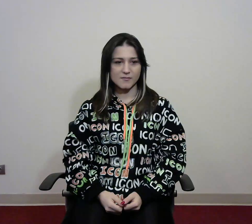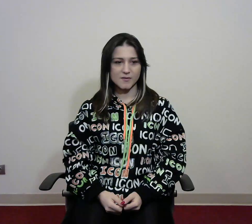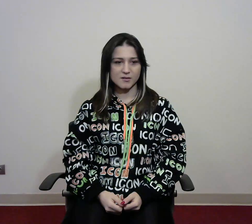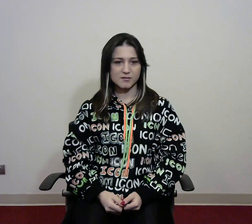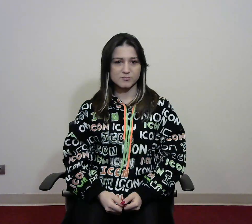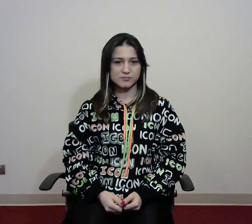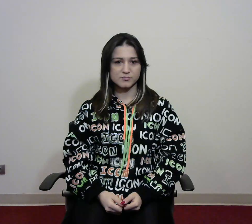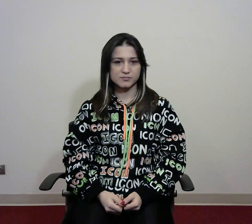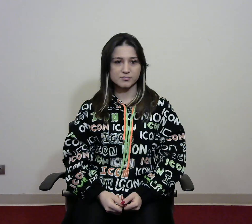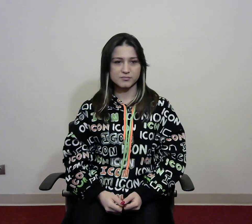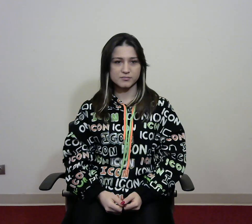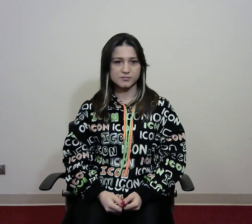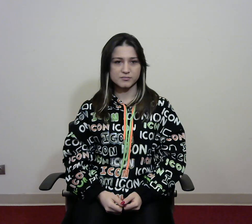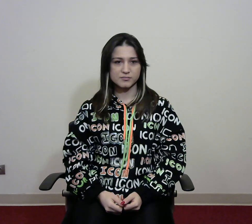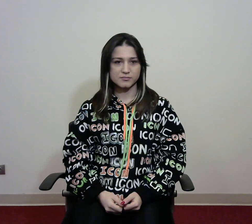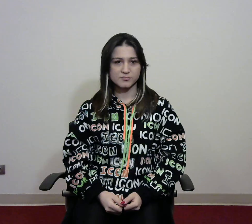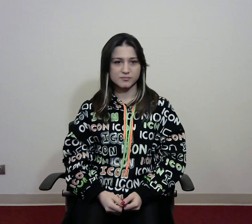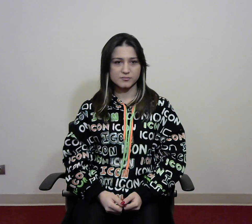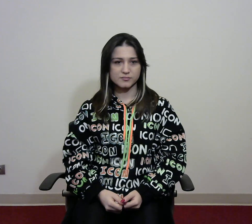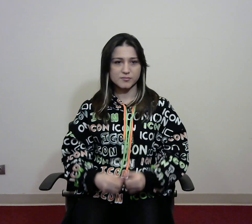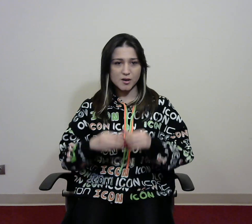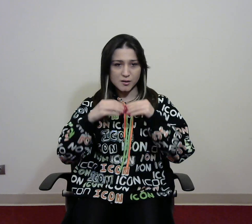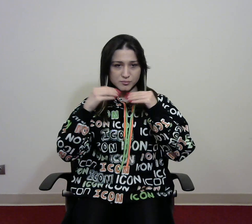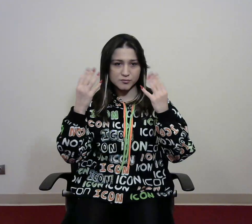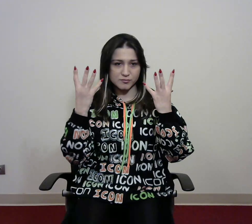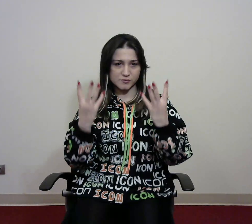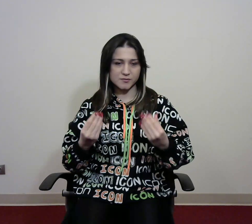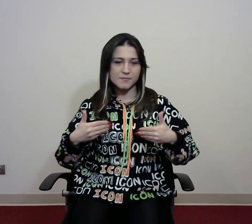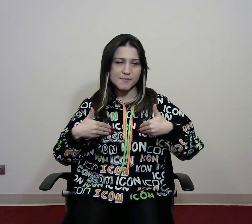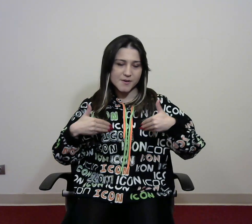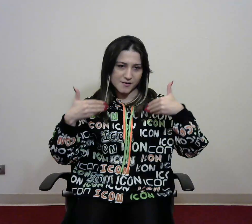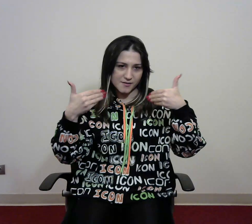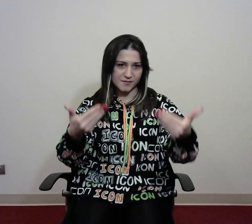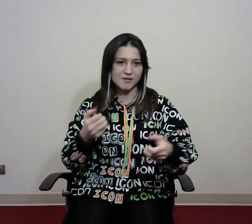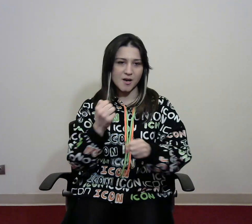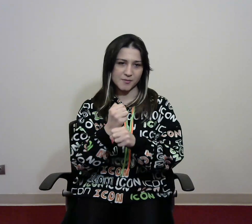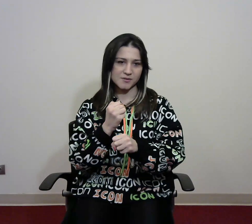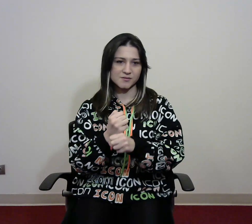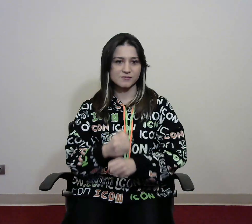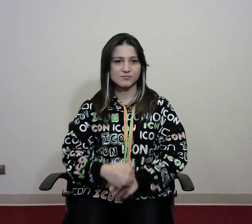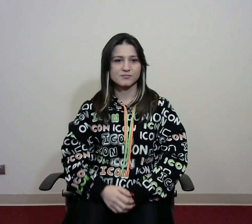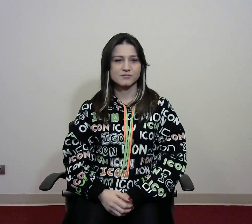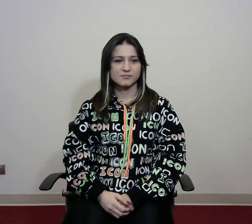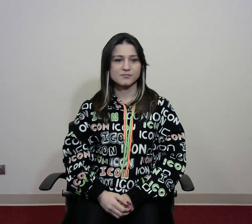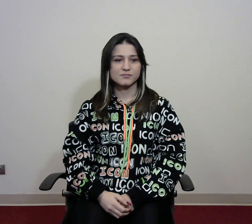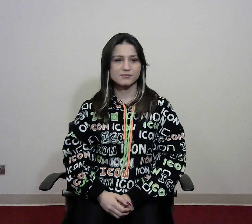Ad gününü təbrik edirəm